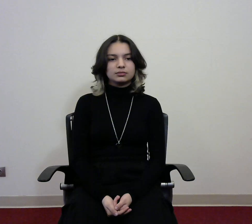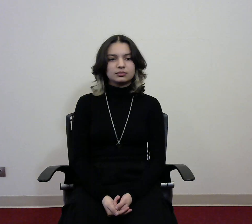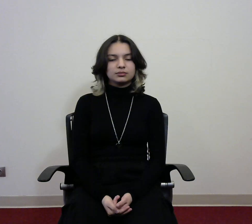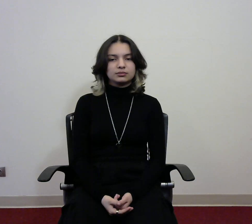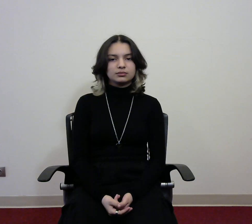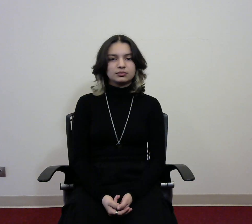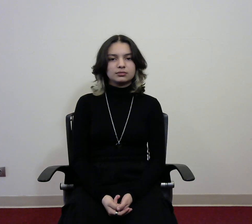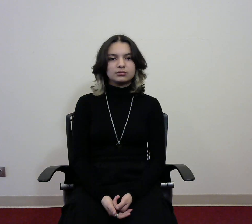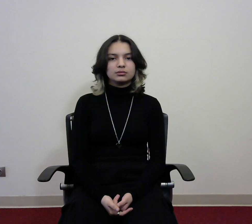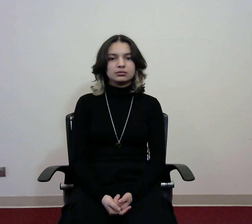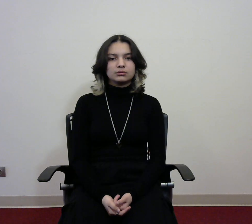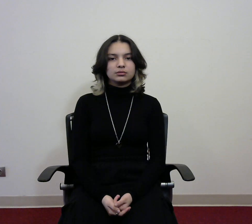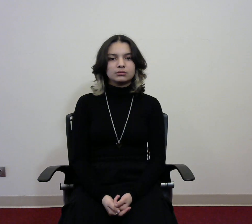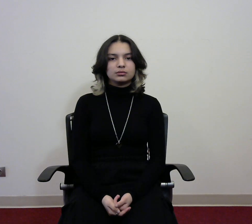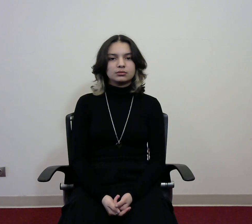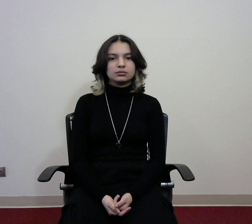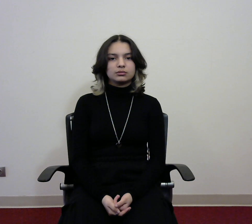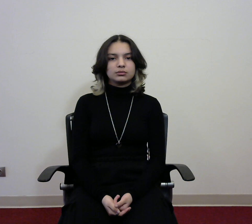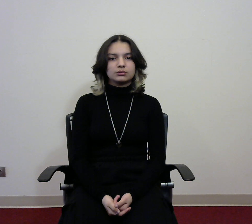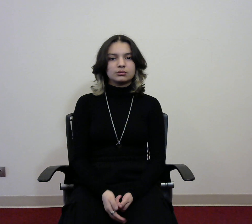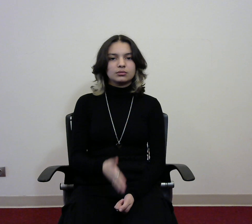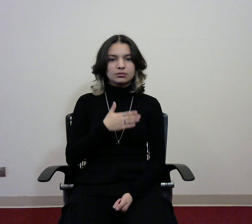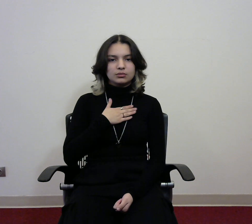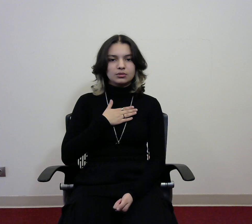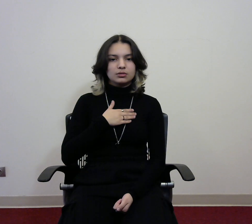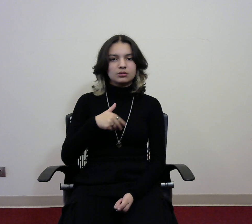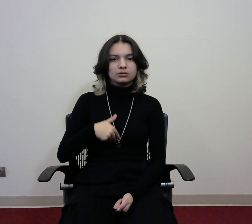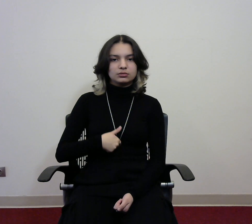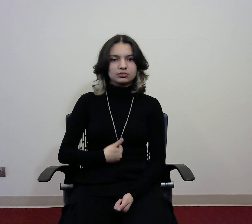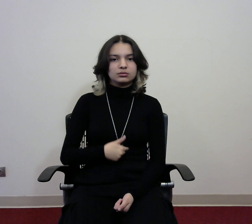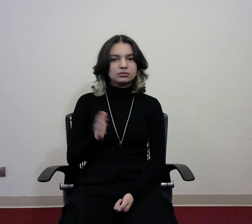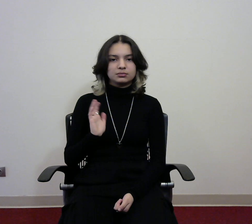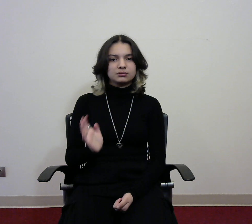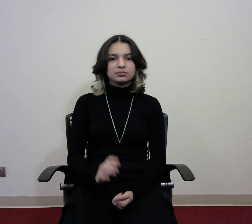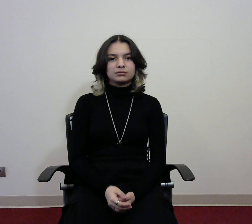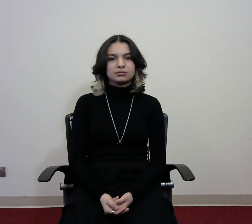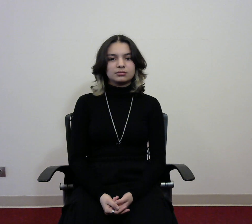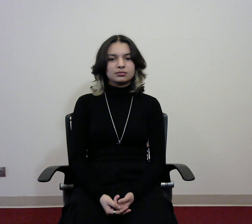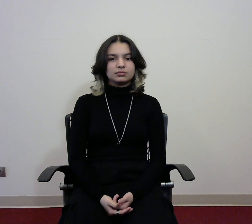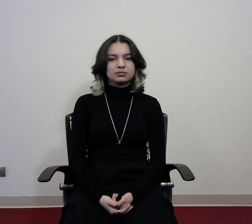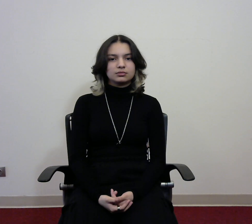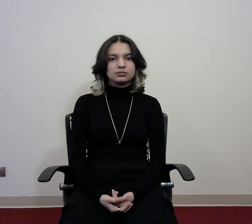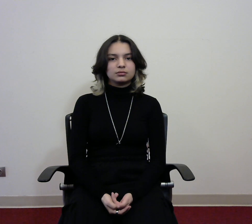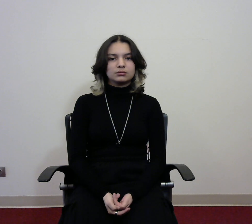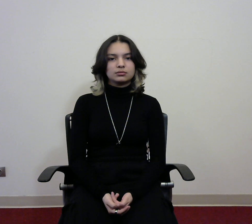Mən ac deyiləm